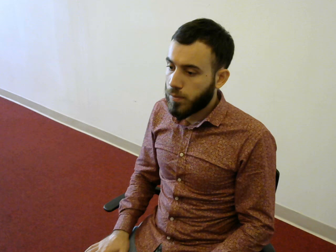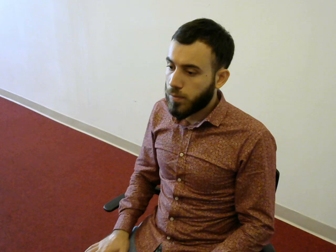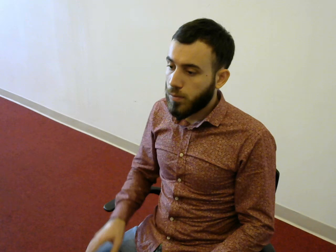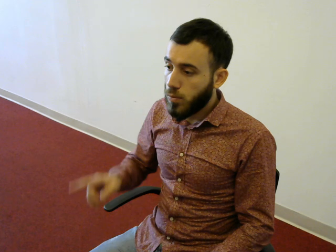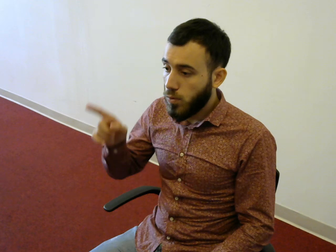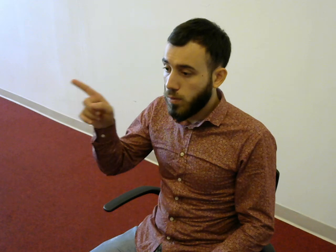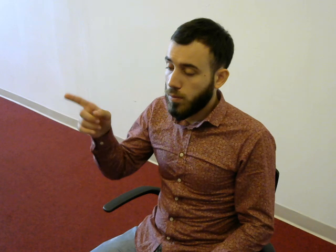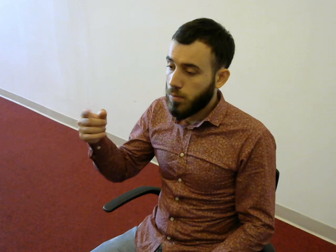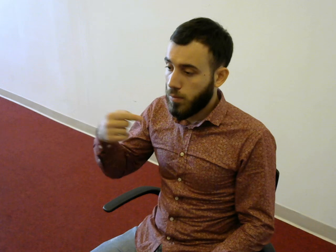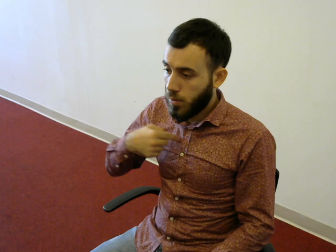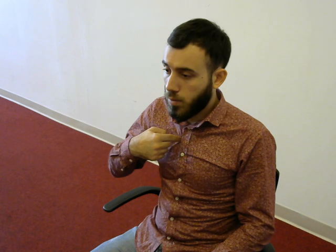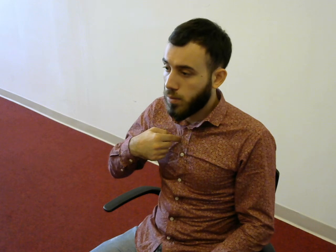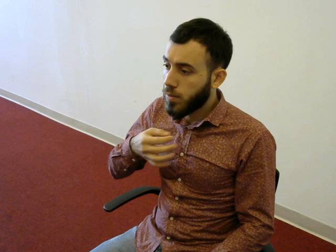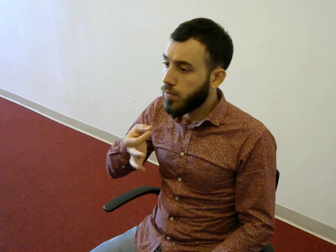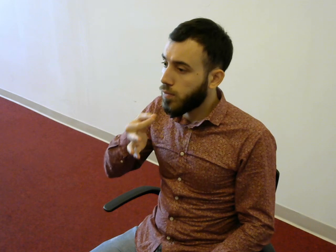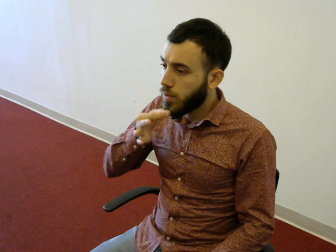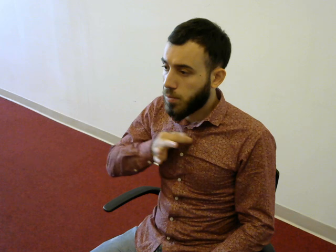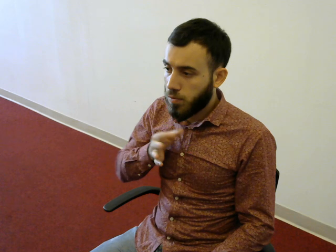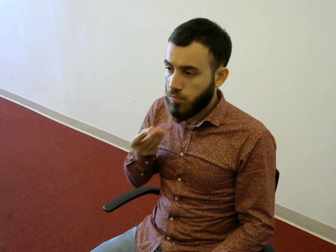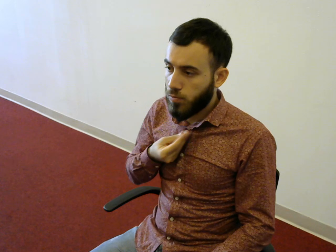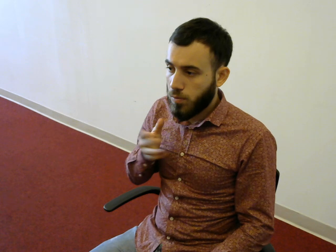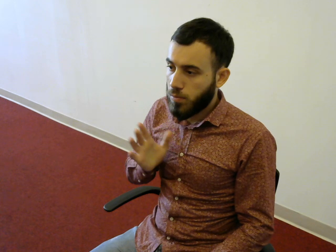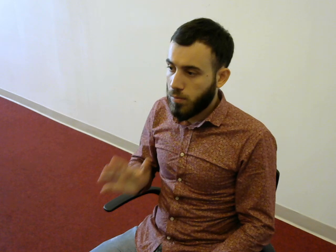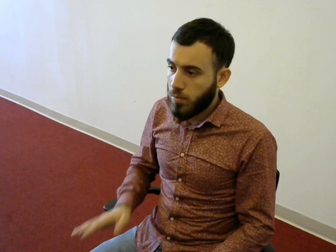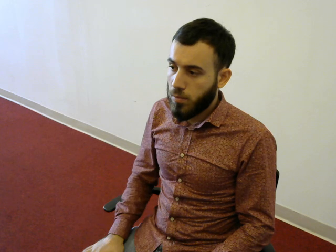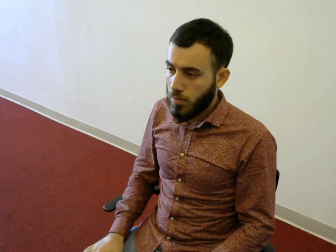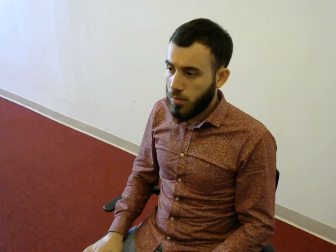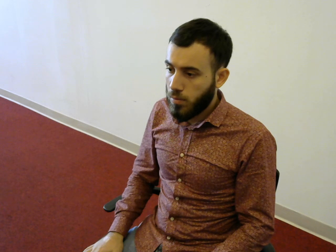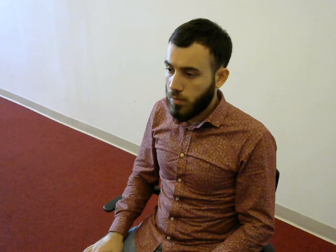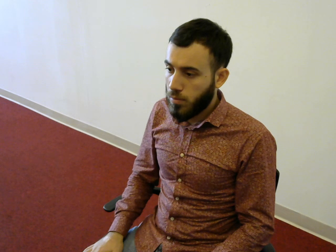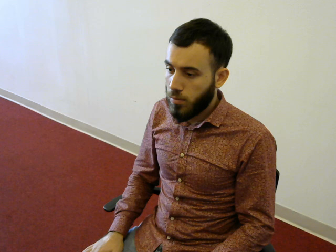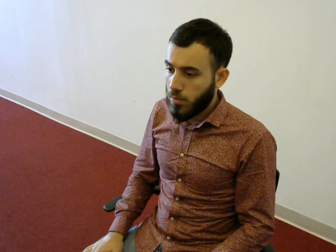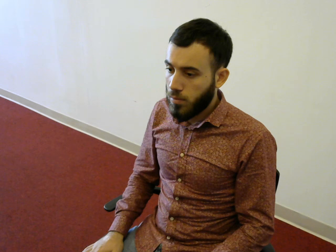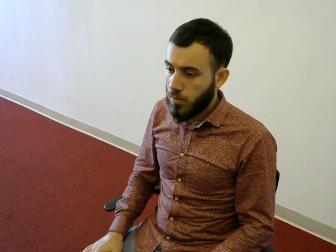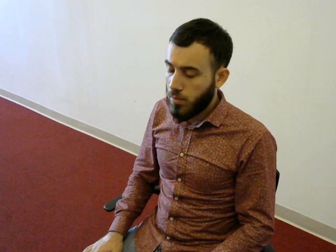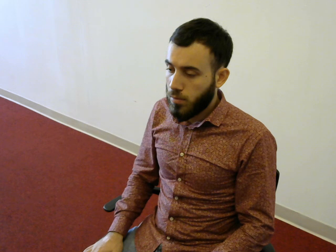O mənə cavab verməyib